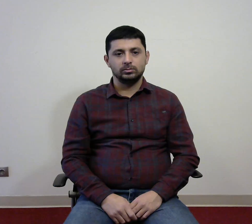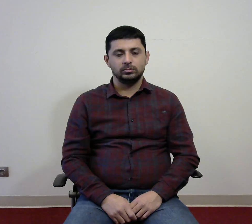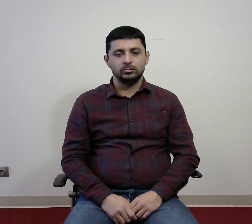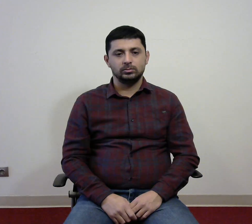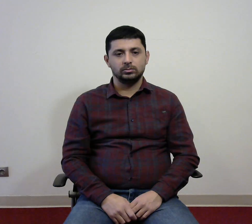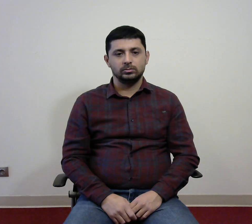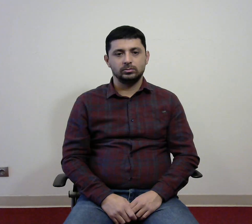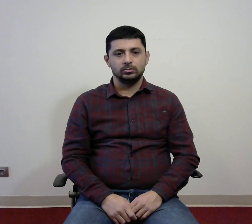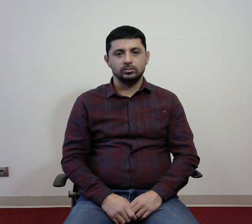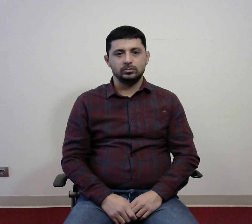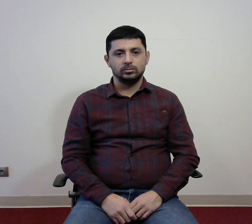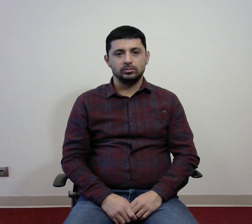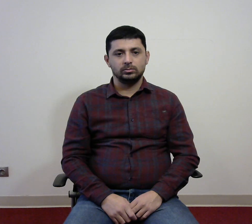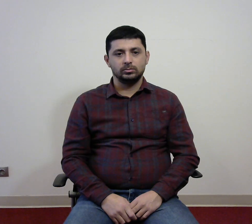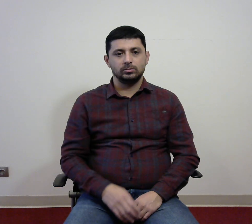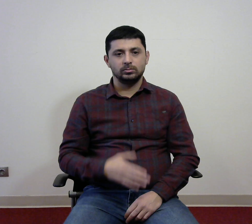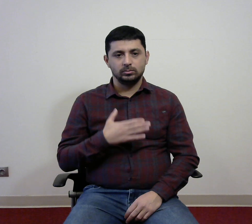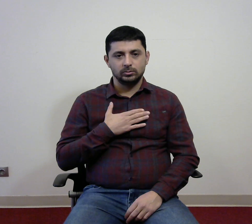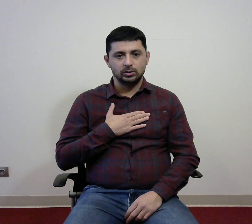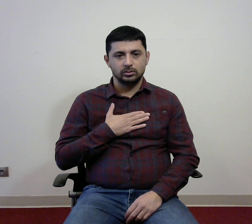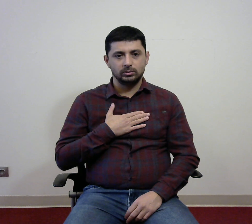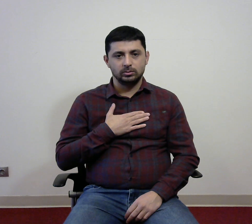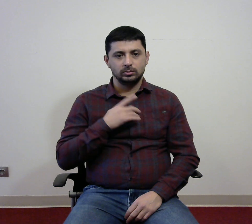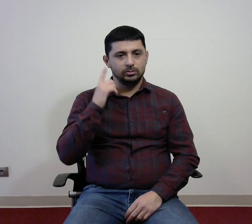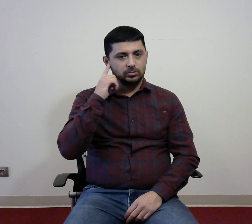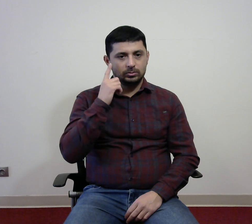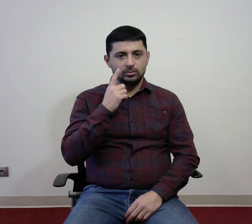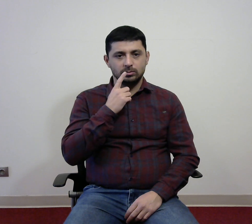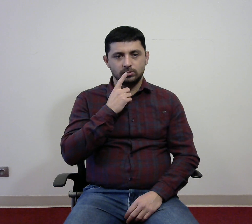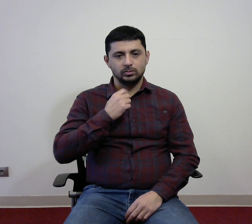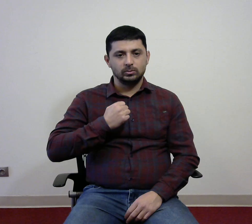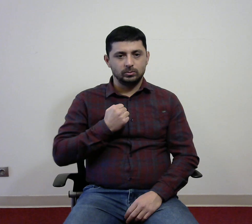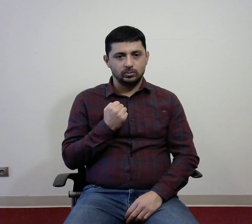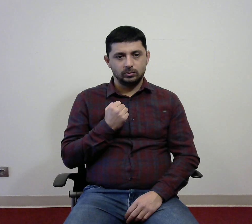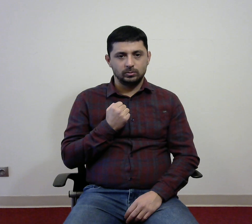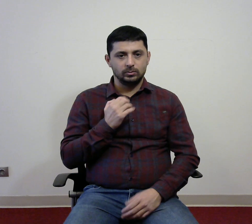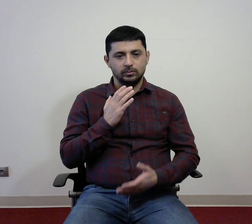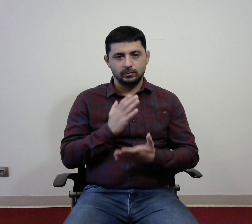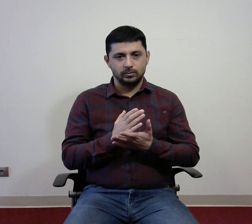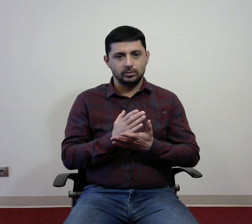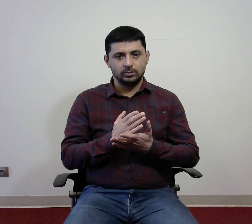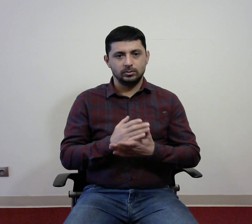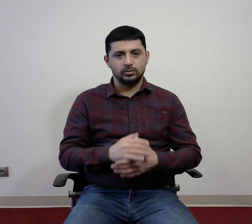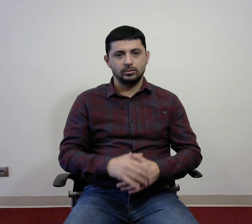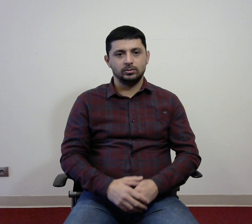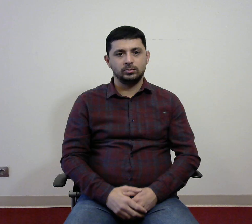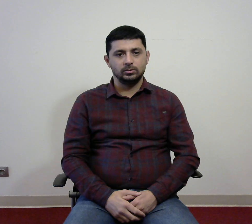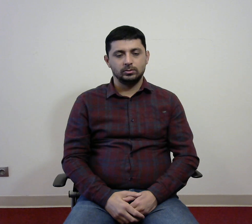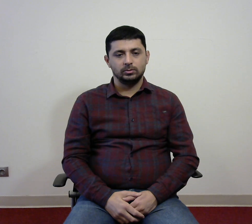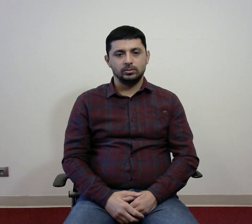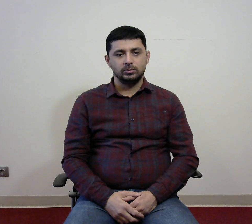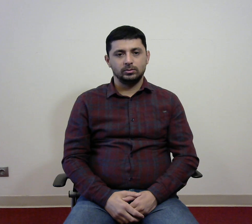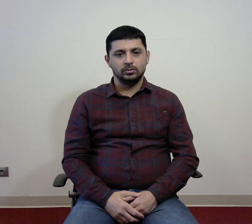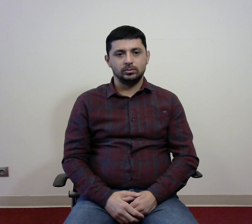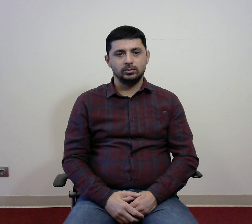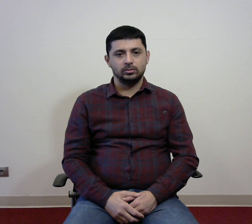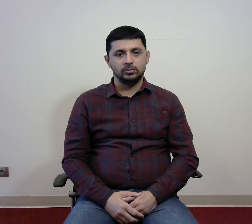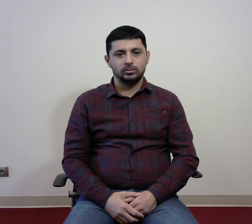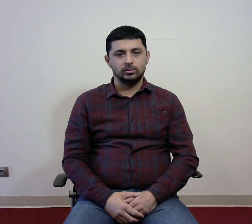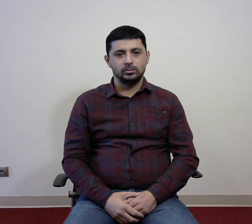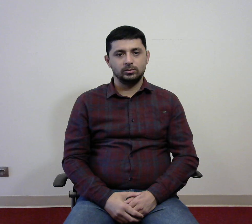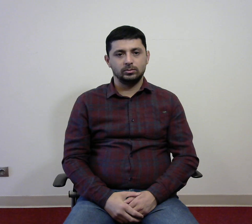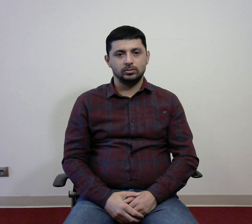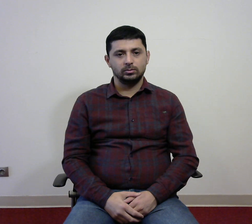Mənim eşitmə məhdudiyyətli dostlarım var